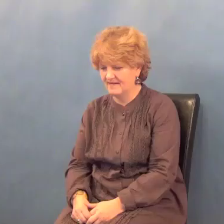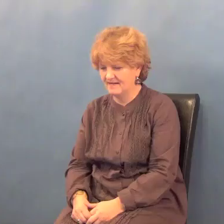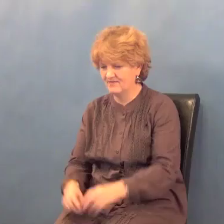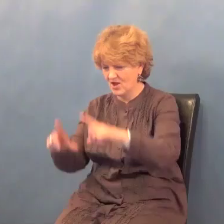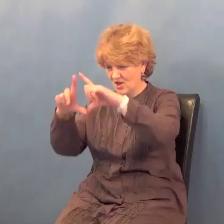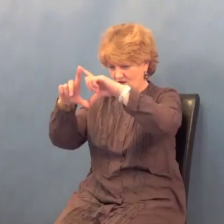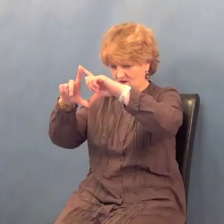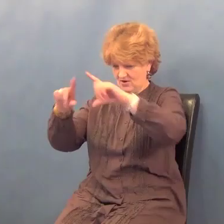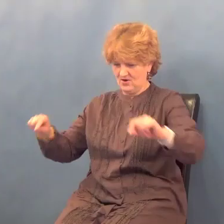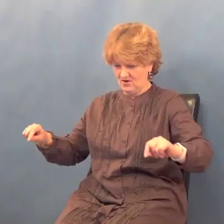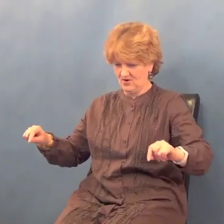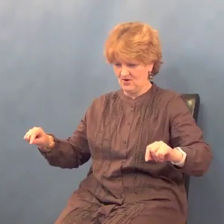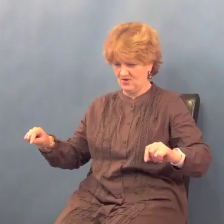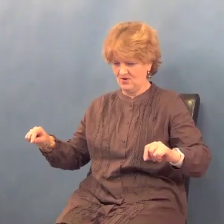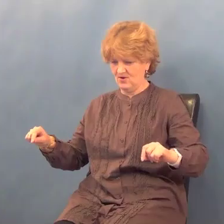Trójkąt.